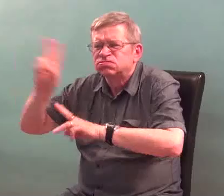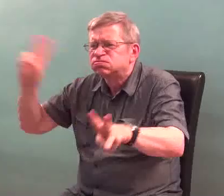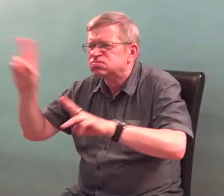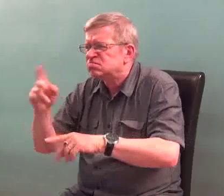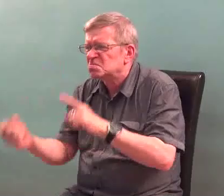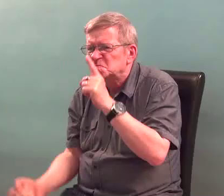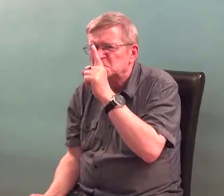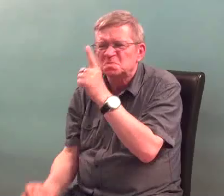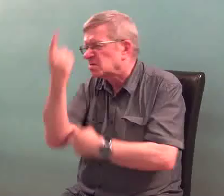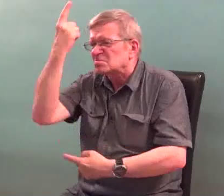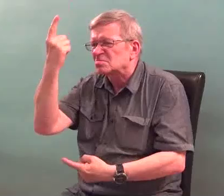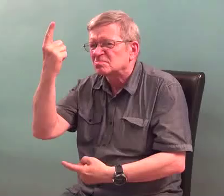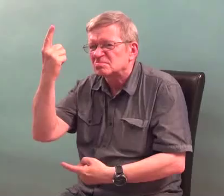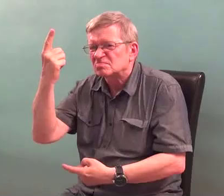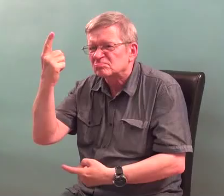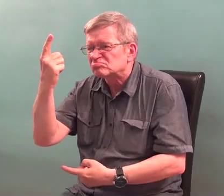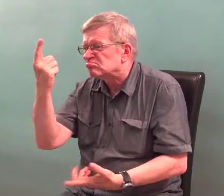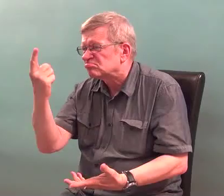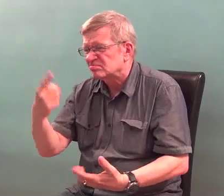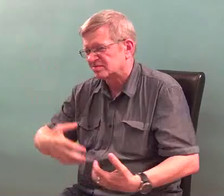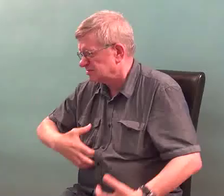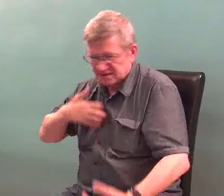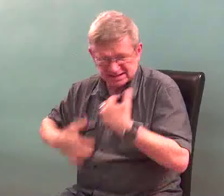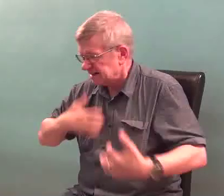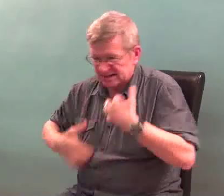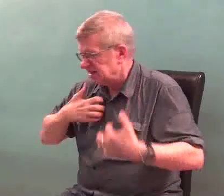Dziwi się, jest zła.